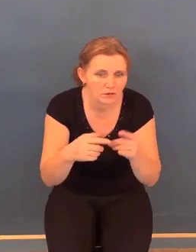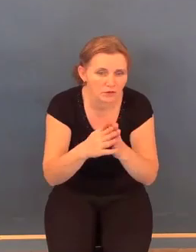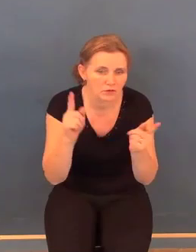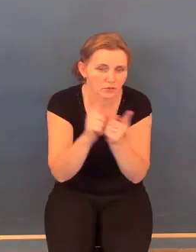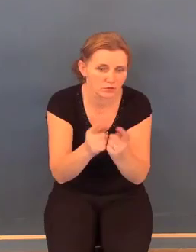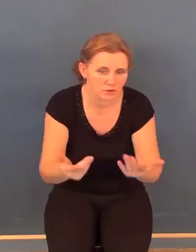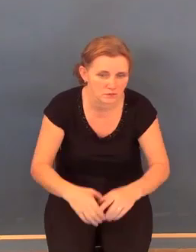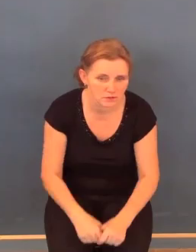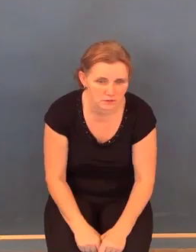Spotkajmy się w kościele.